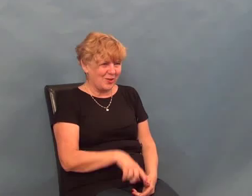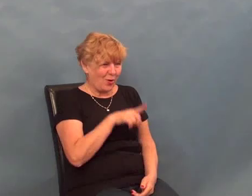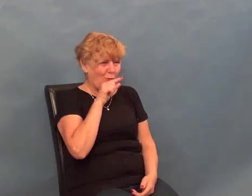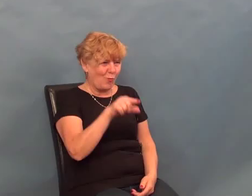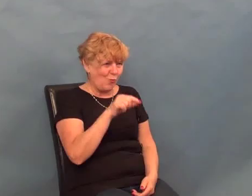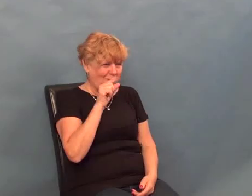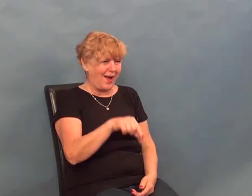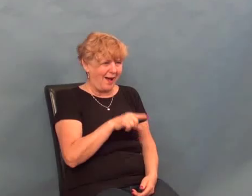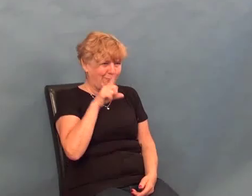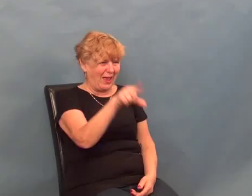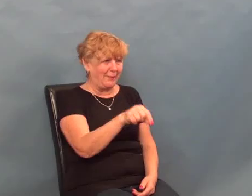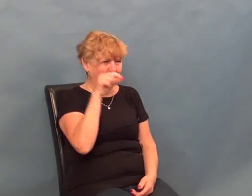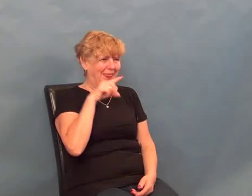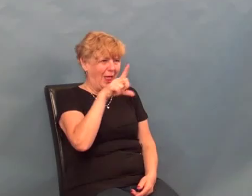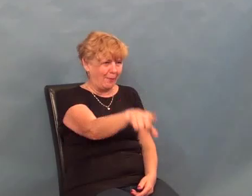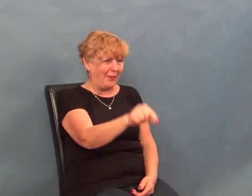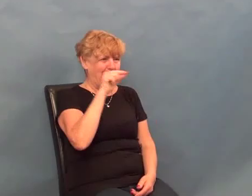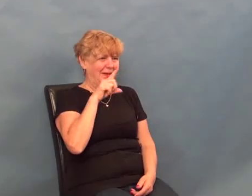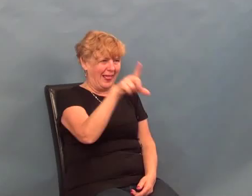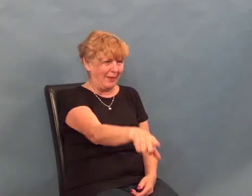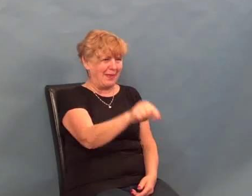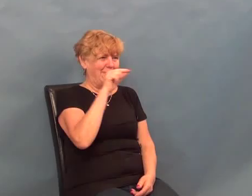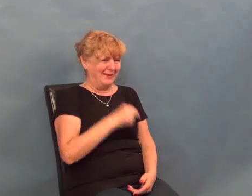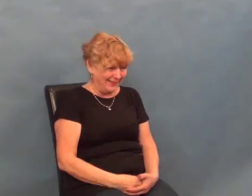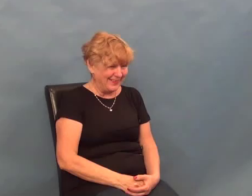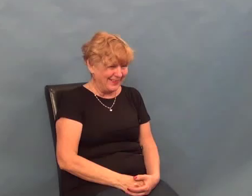Kukułka brała do dzioba po jednym.